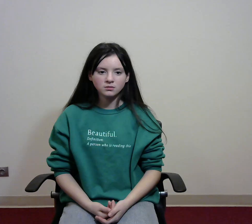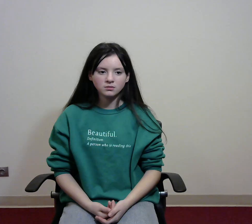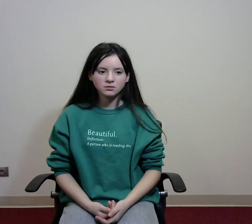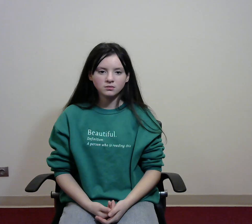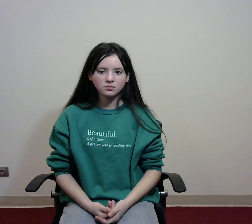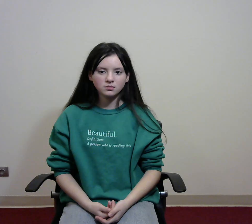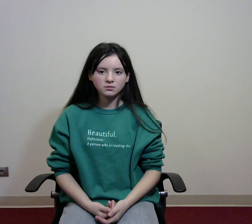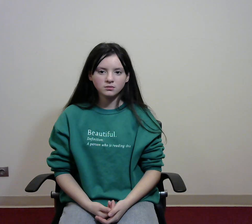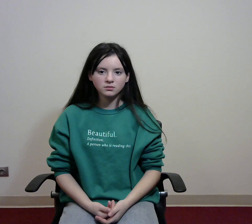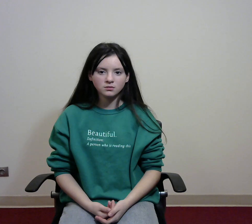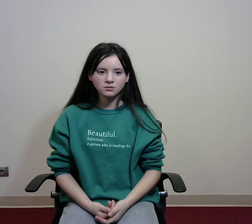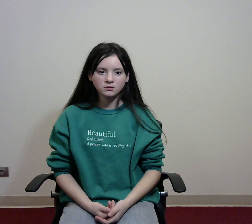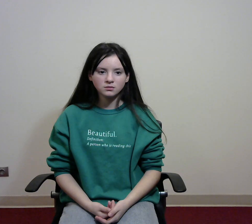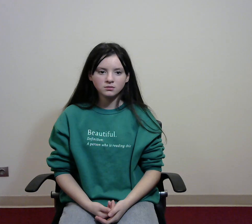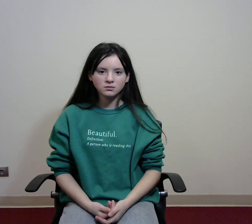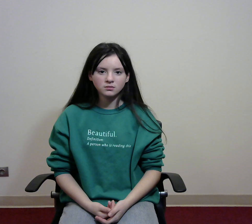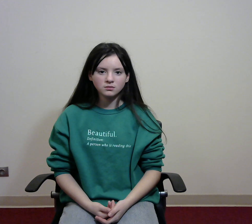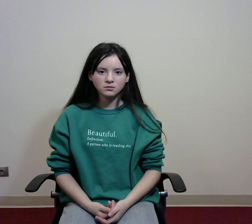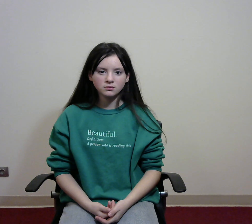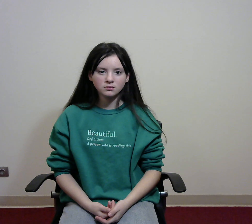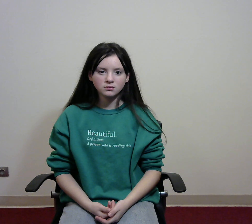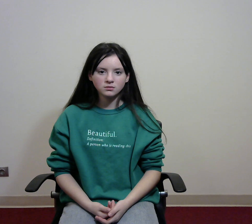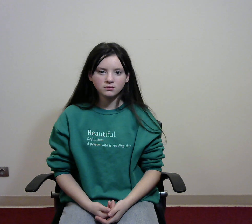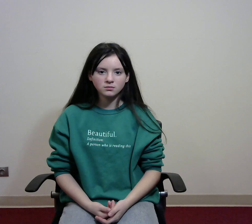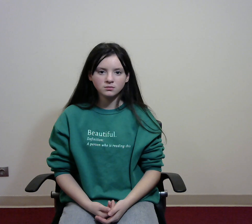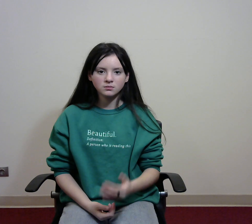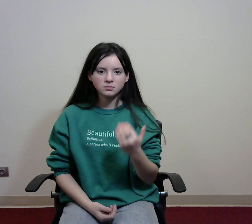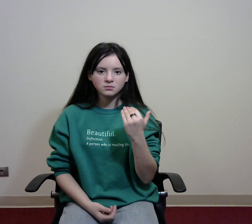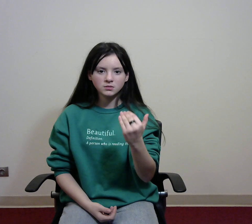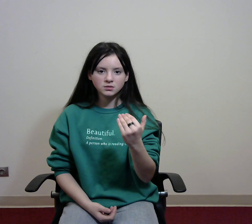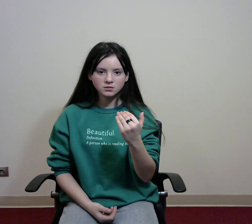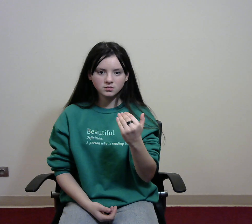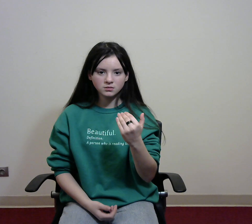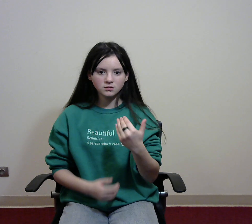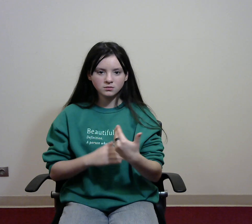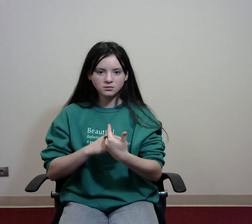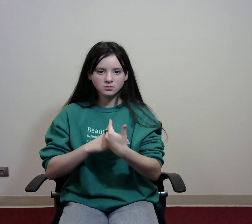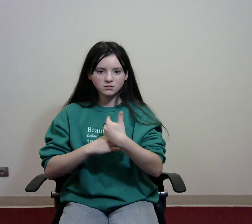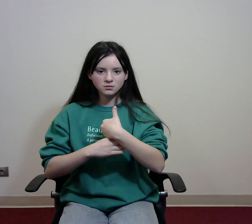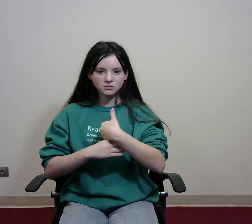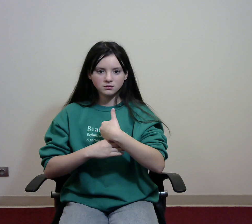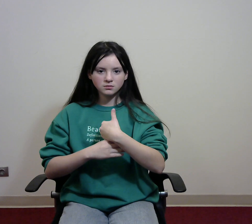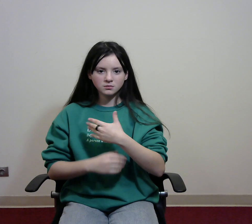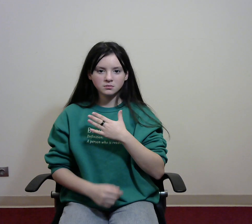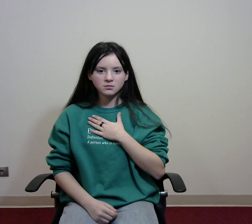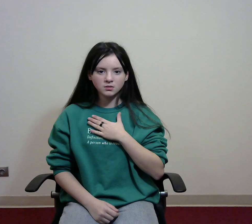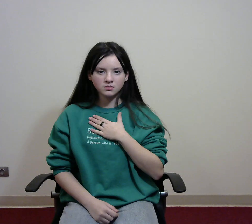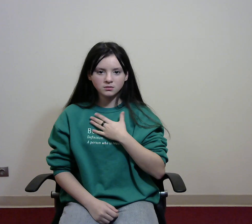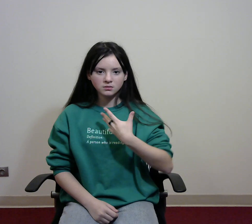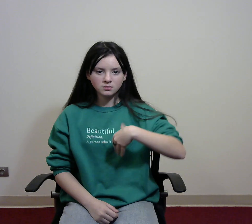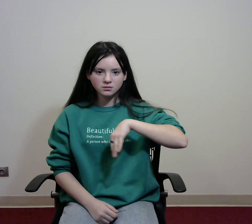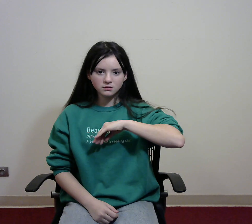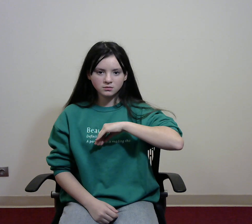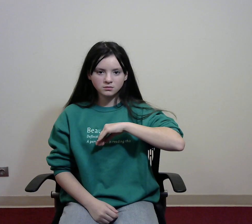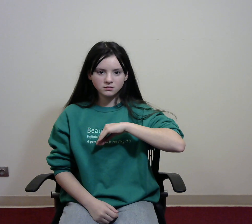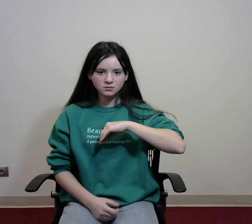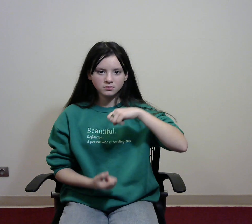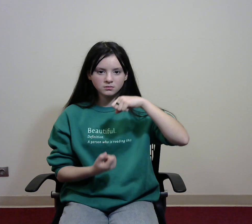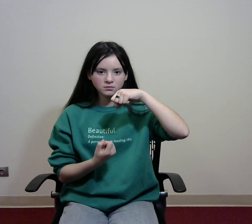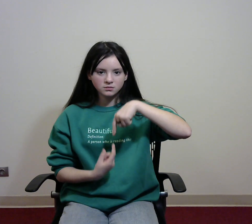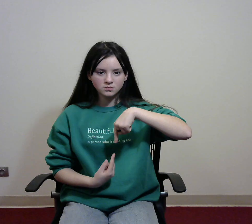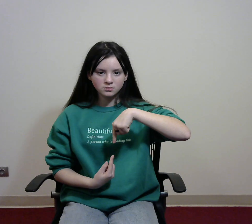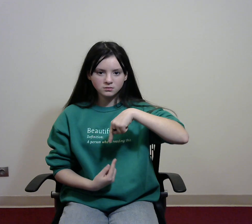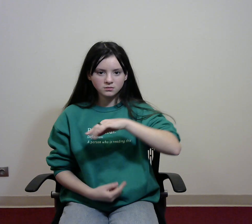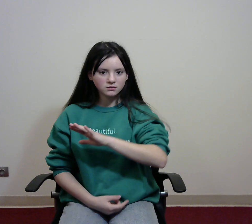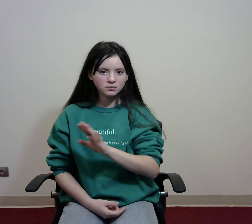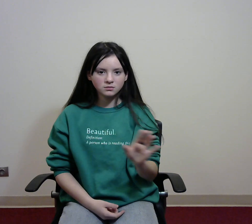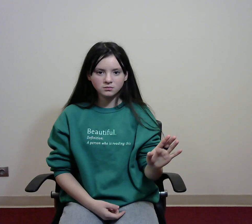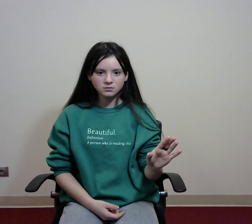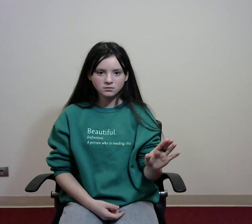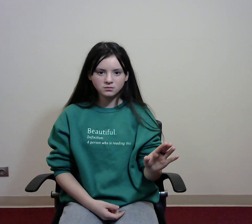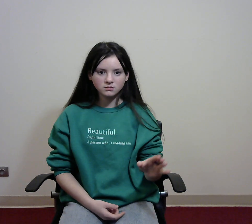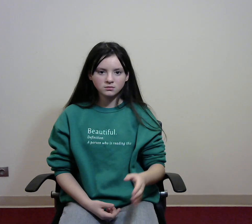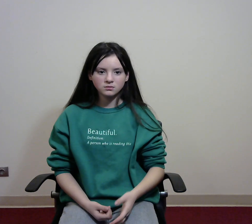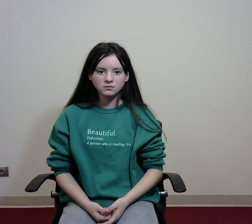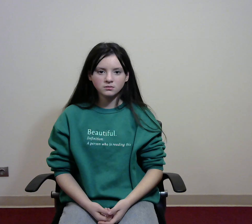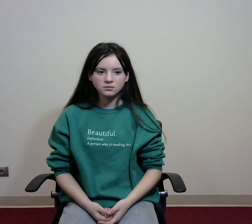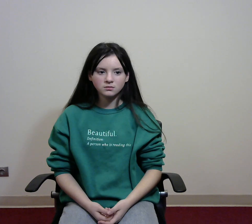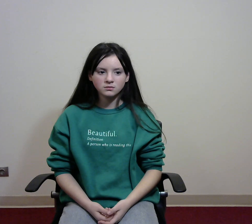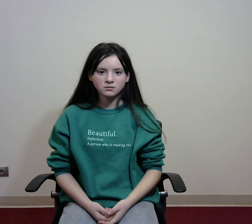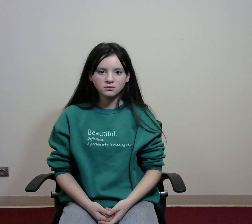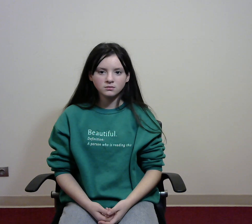Sizin müraciətiniz bizə uyğun deyildir